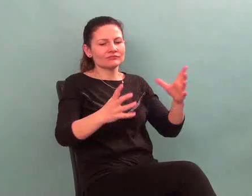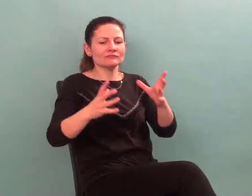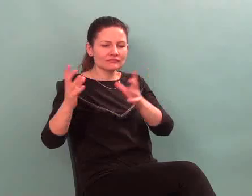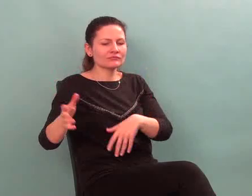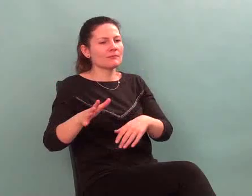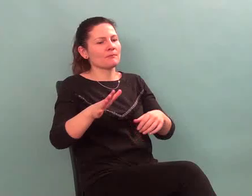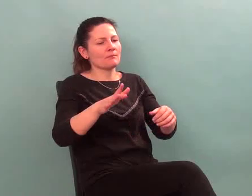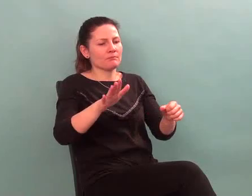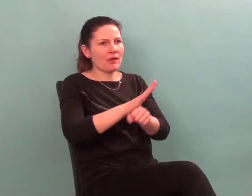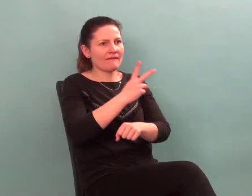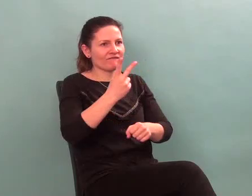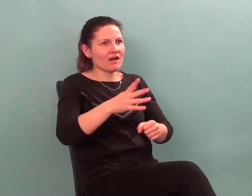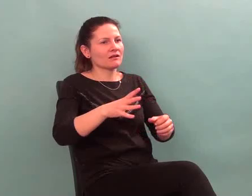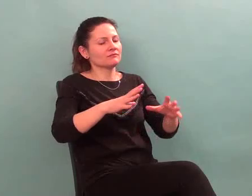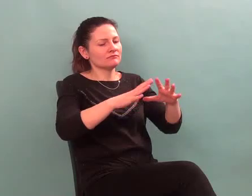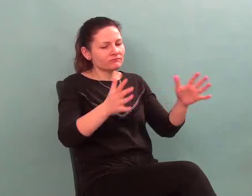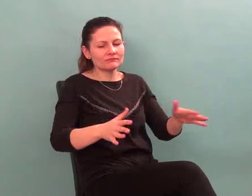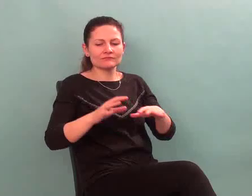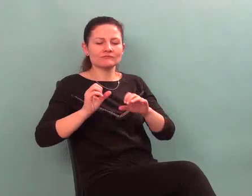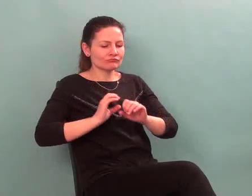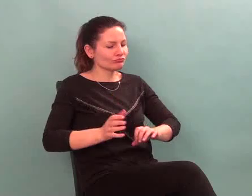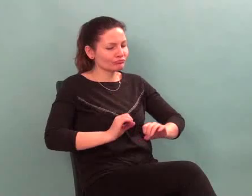Dwa były pełne, wrzucał do nich gruszki.